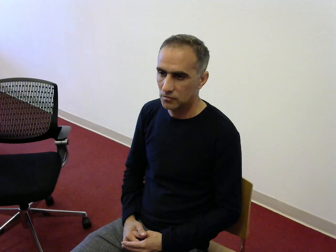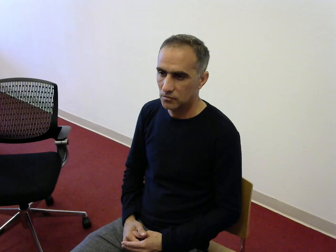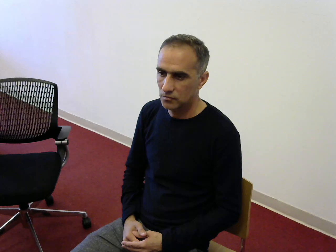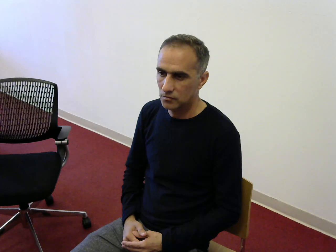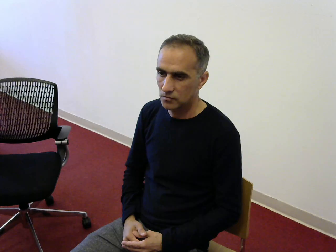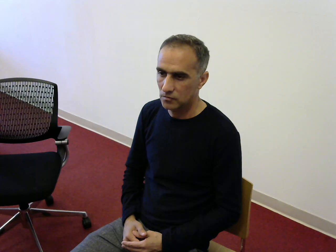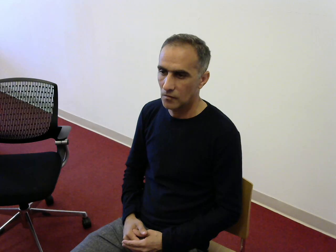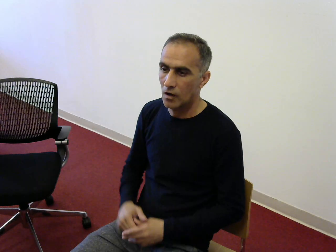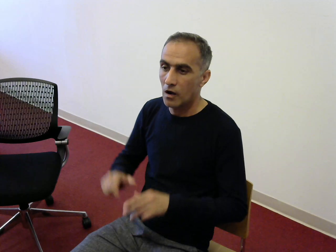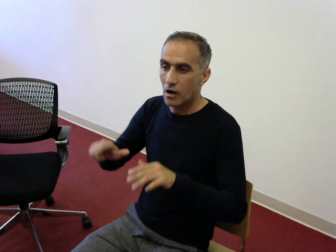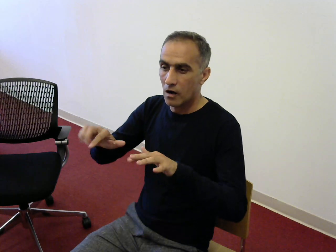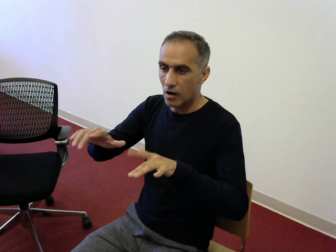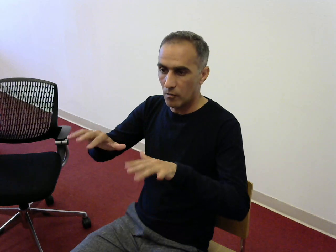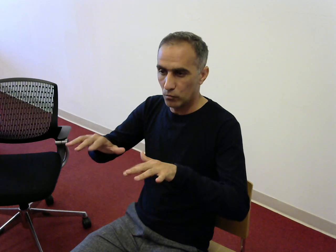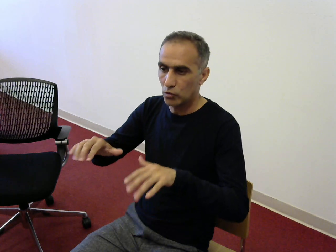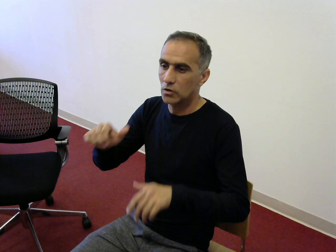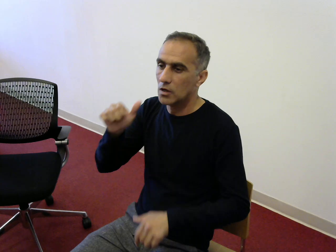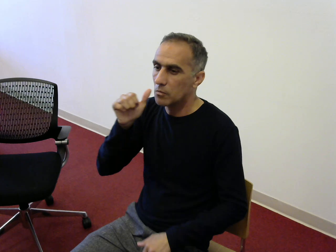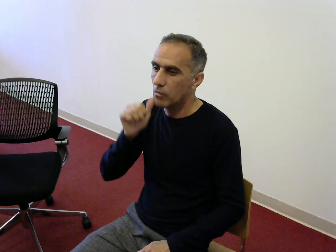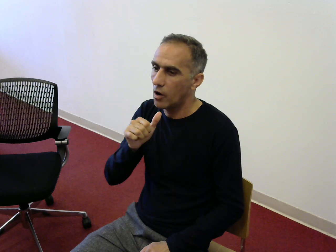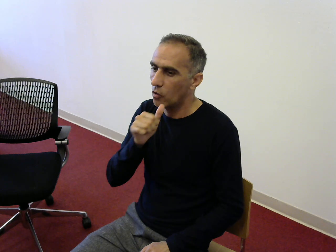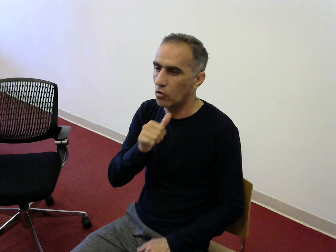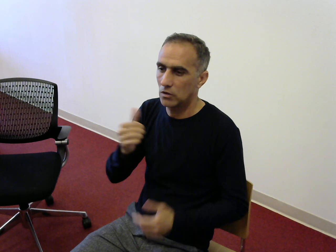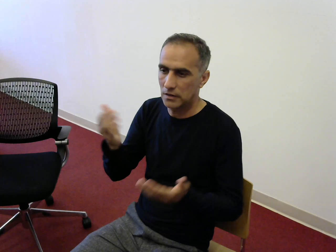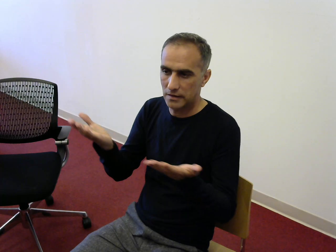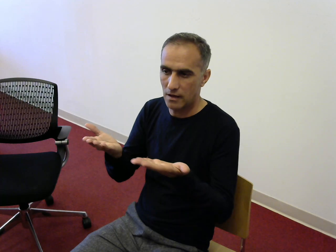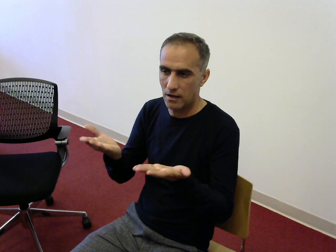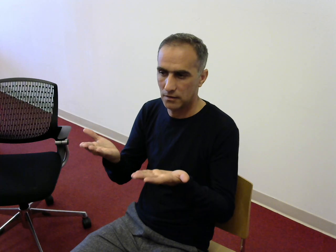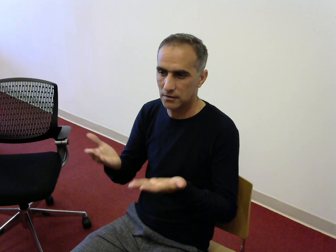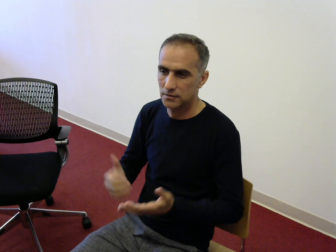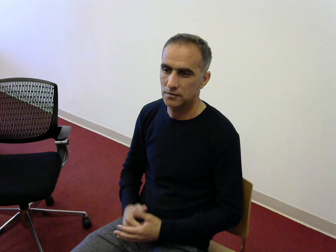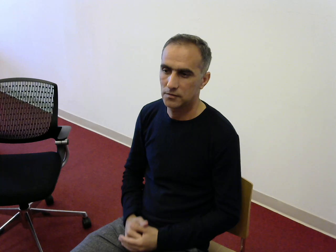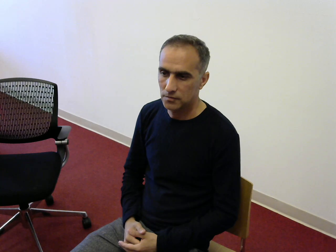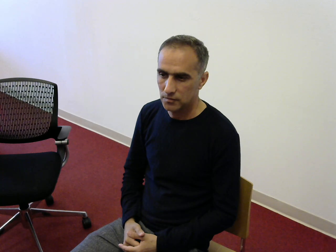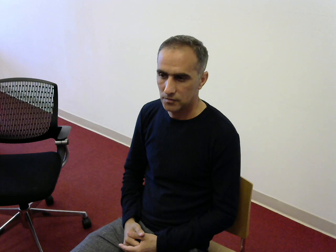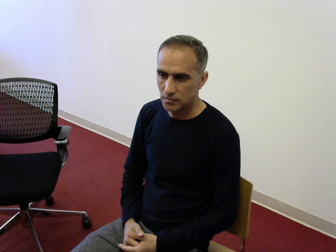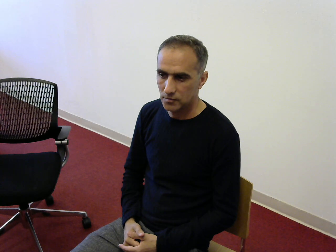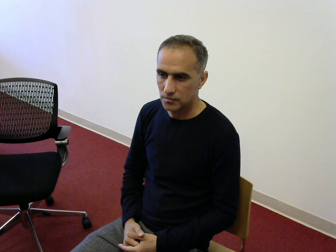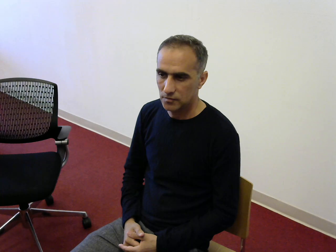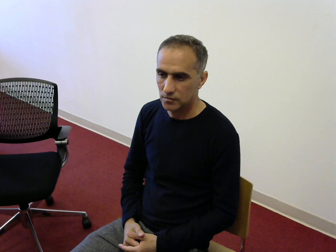Kompüterin parolu nədir?